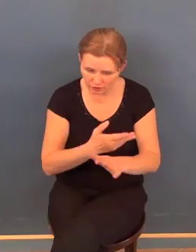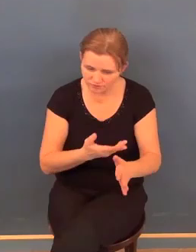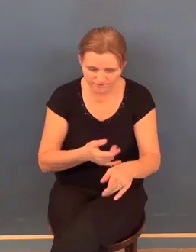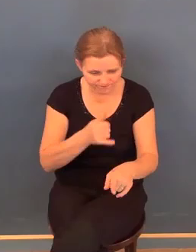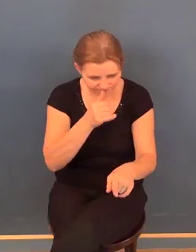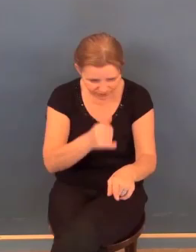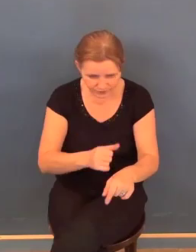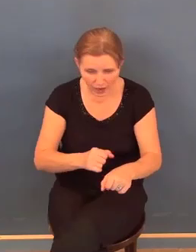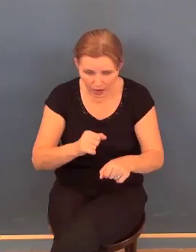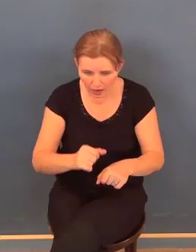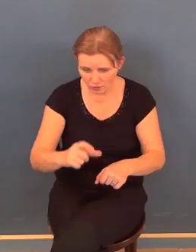Jestem w kinie, więc nie mogę.